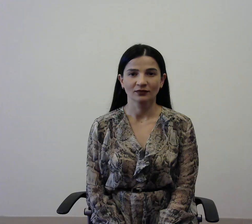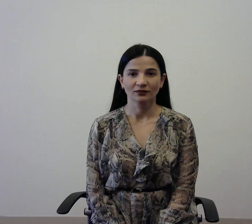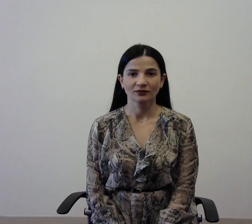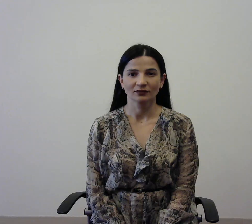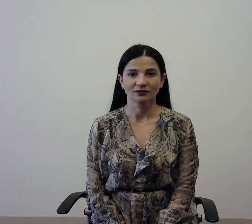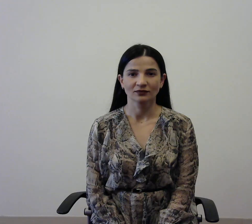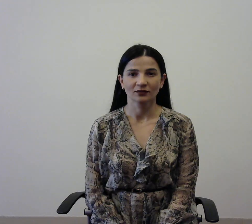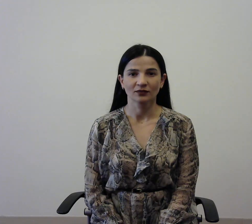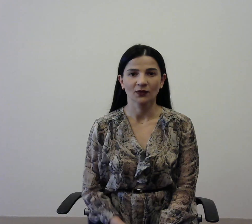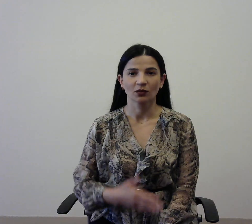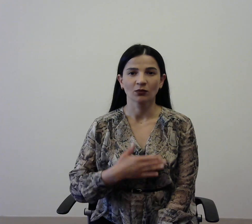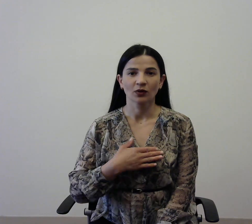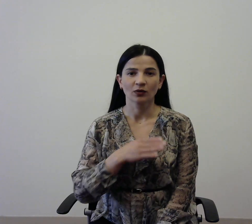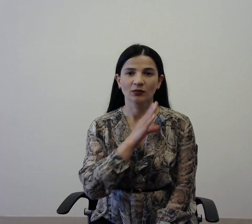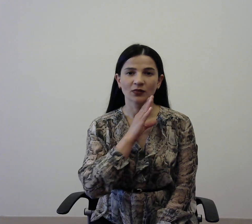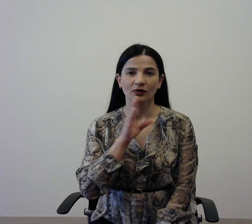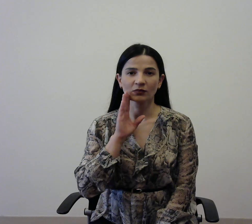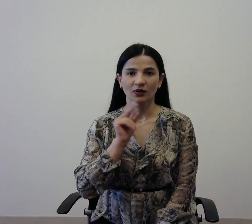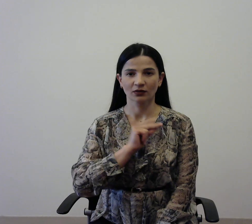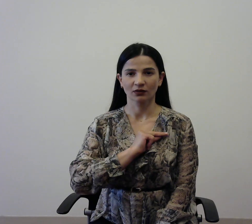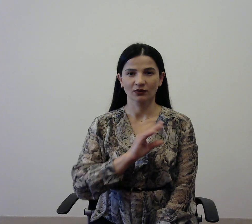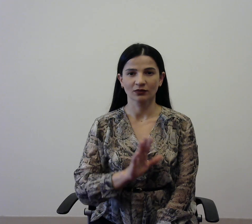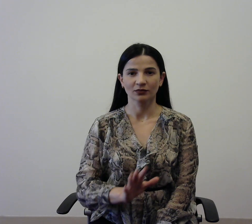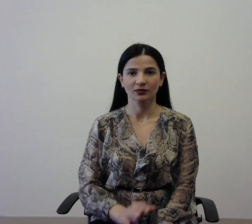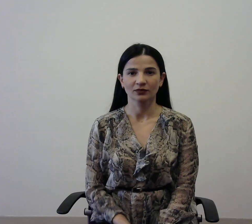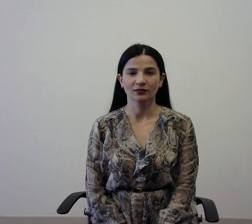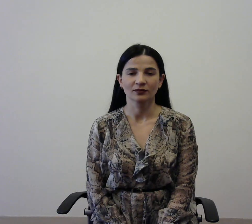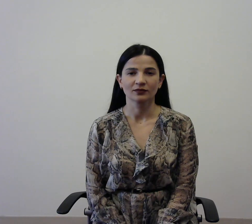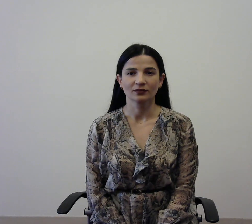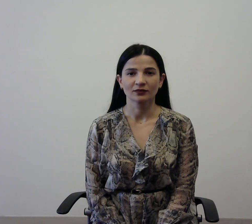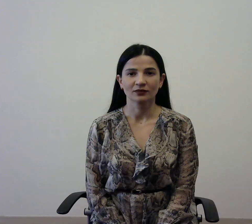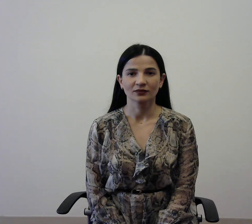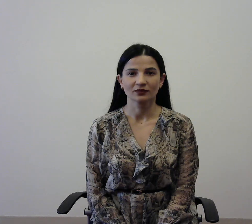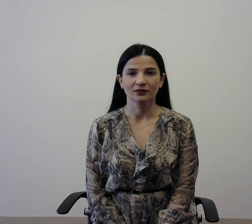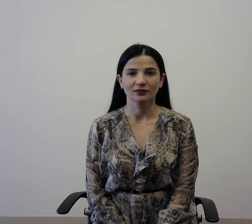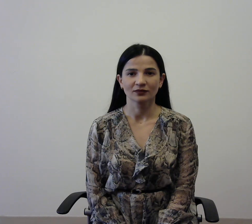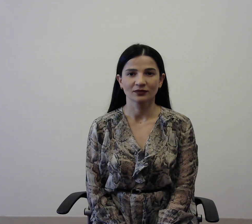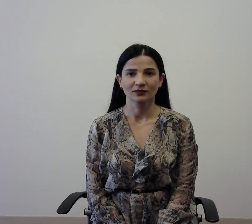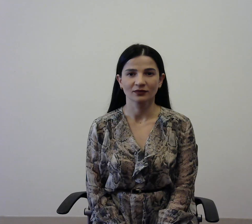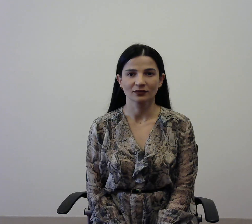Mənim anam işsizdir